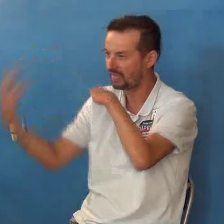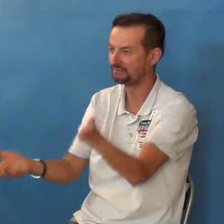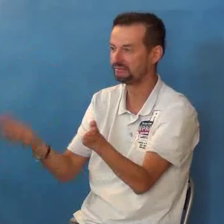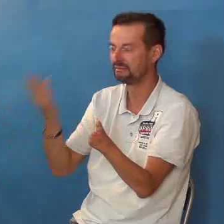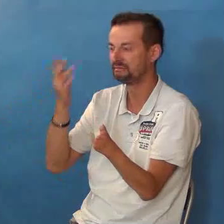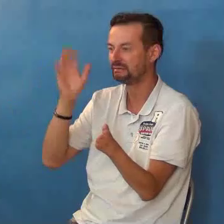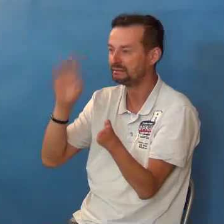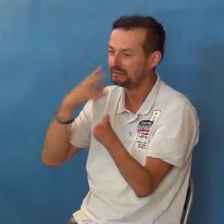Dobra, szukają.